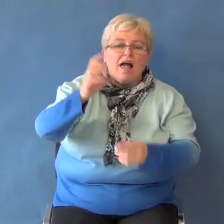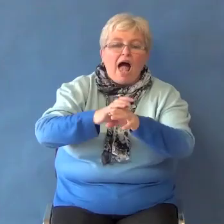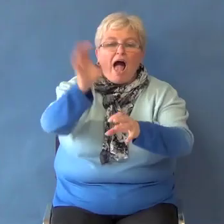Autobus...